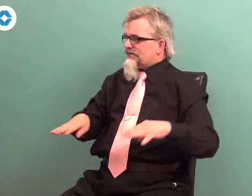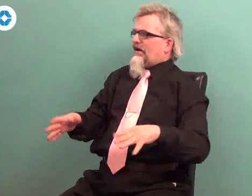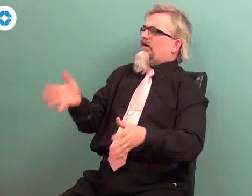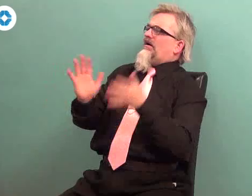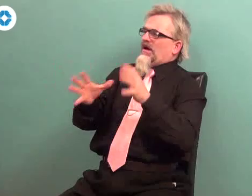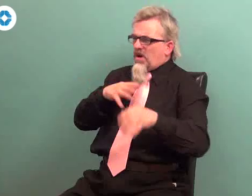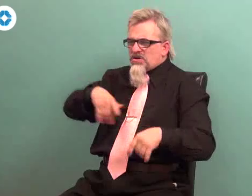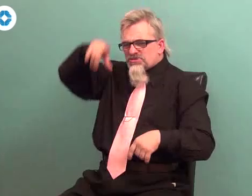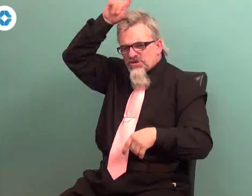Zaczęli migać do niego, że wczoraj była straż.